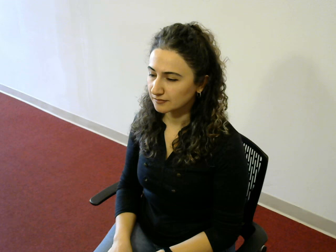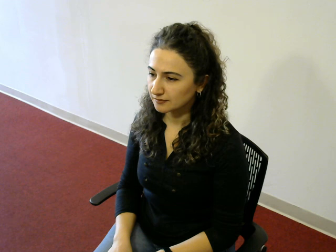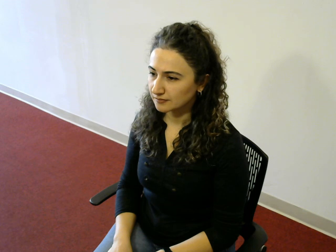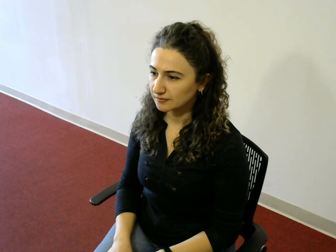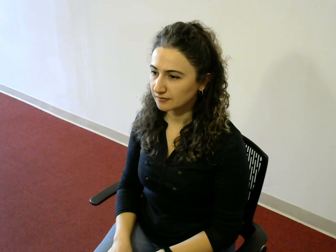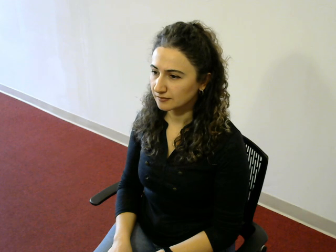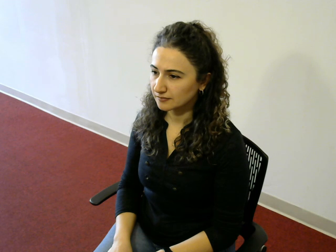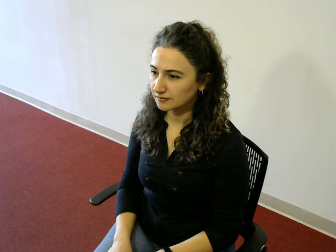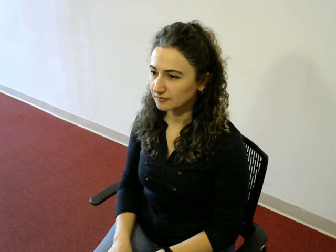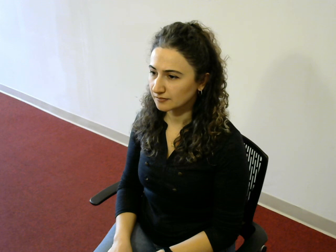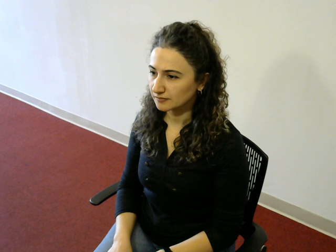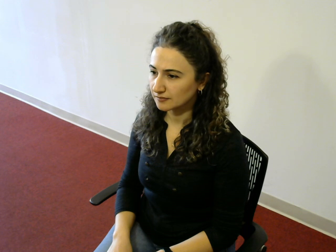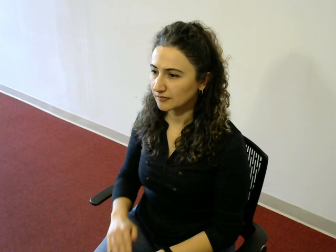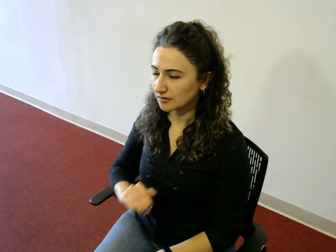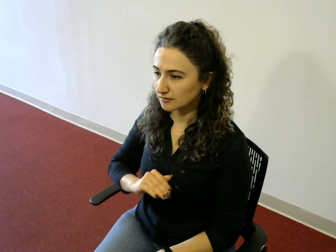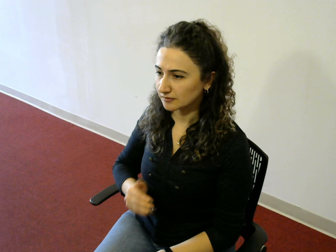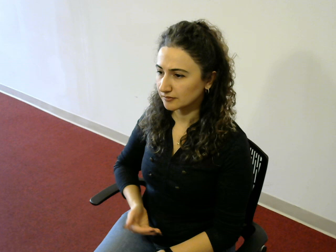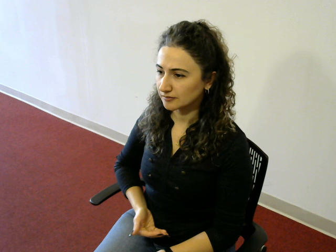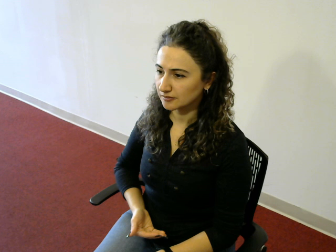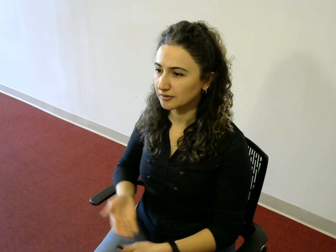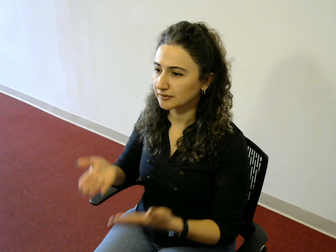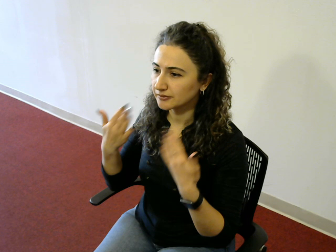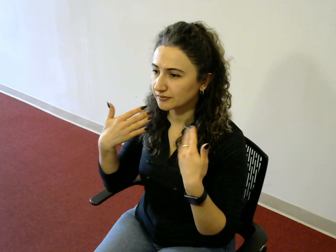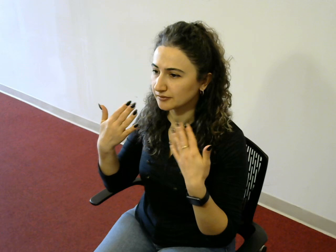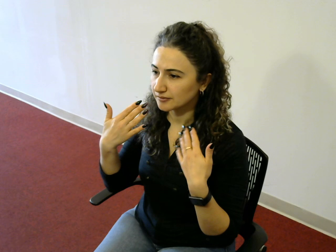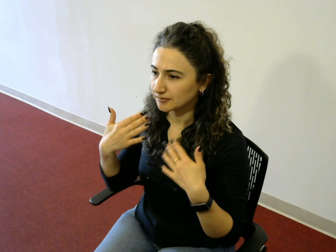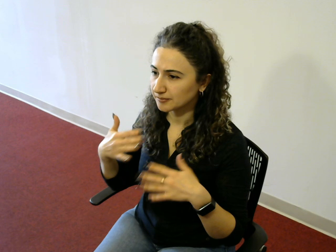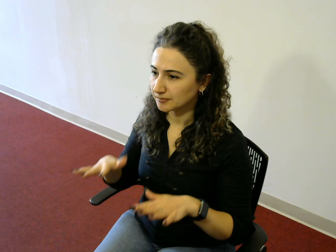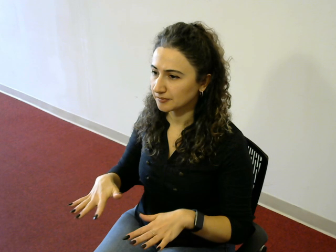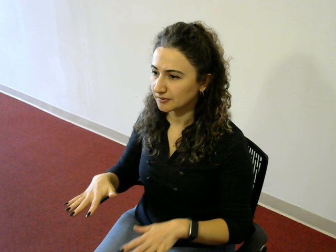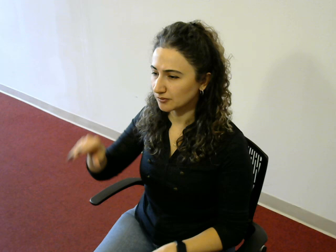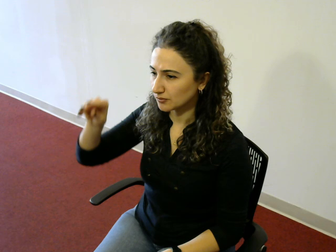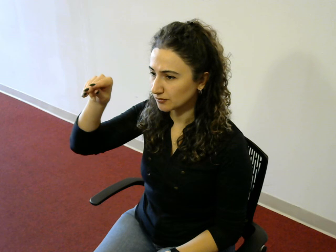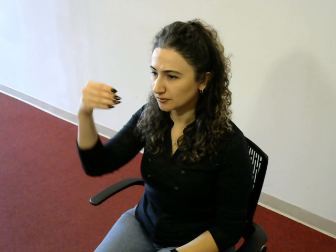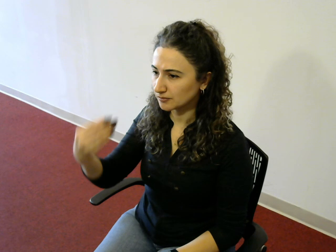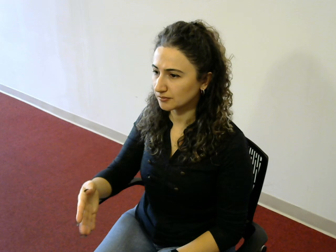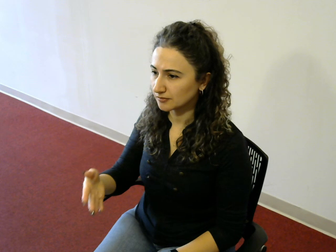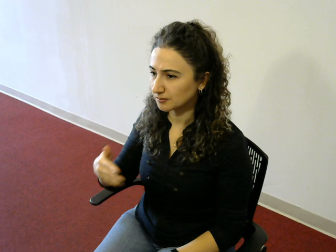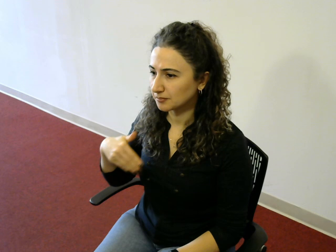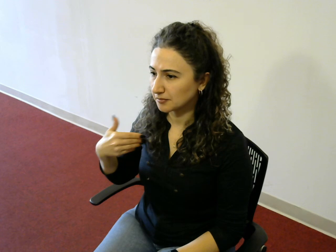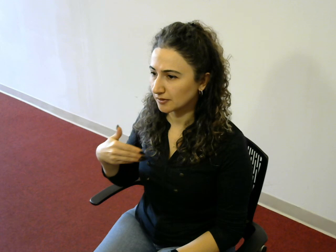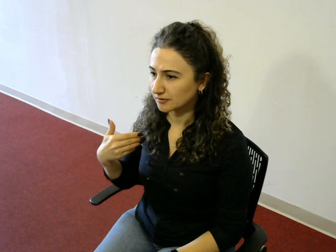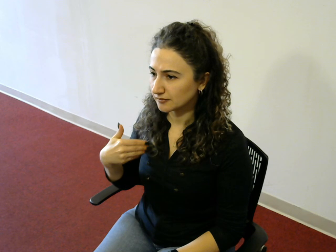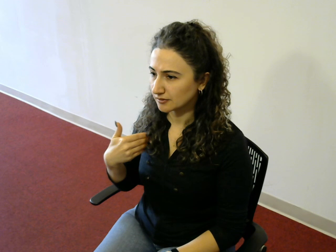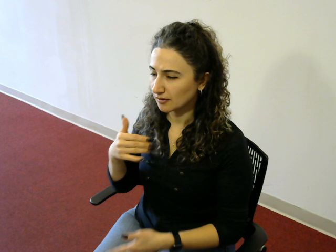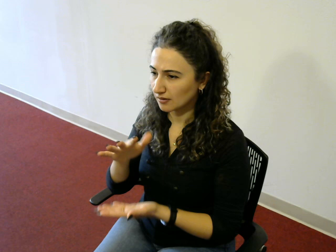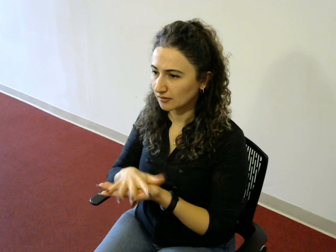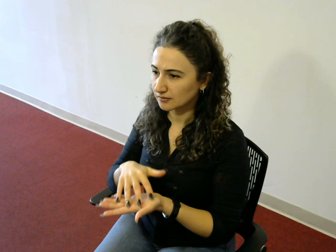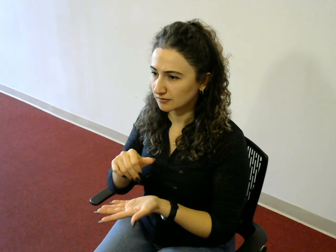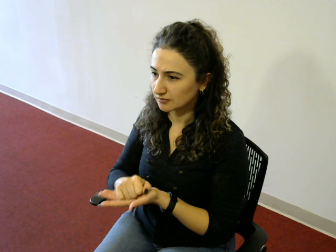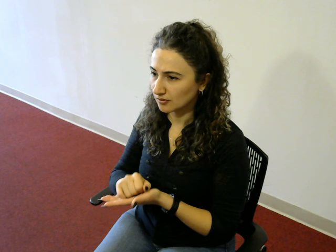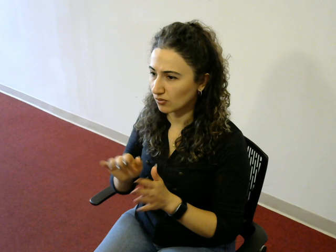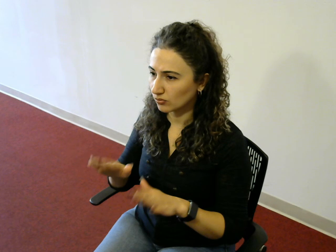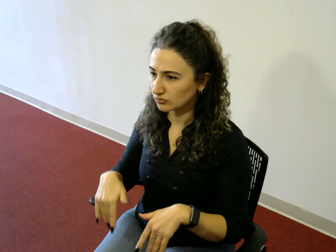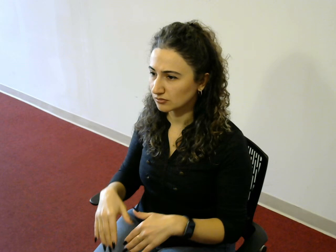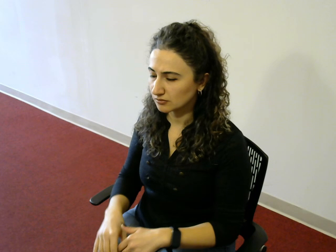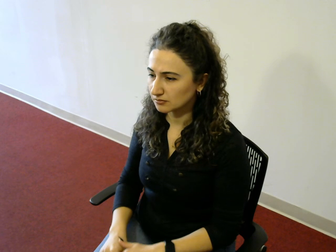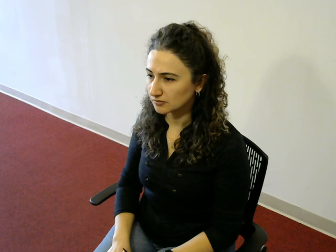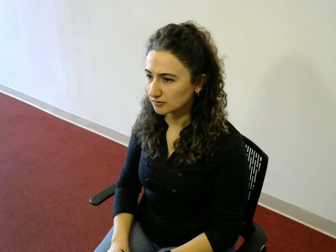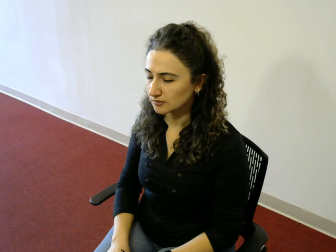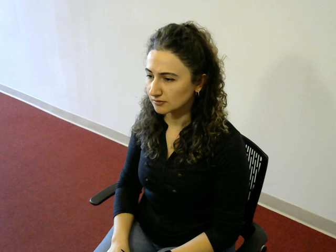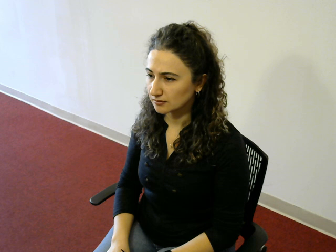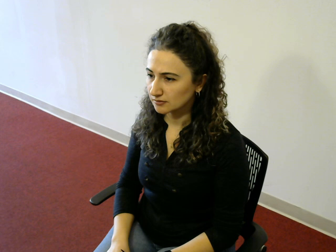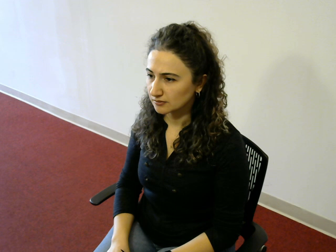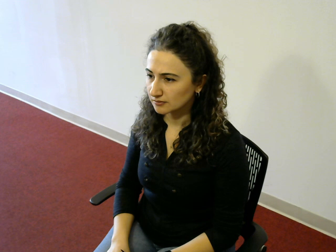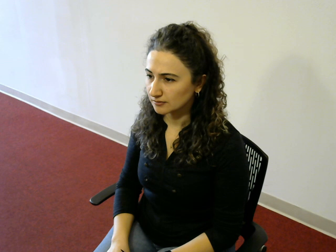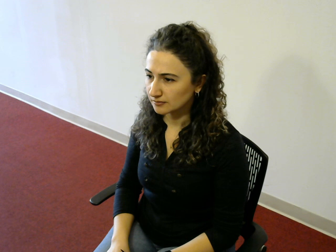Bağda yerə düşən meyvələr xarab olmuşdu